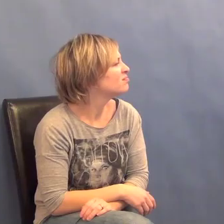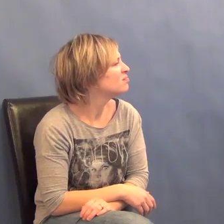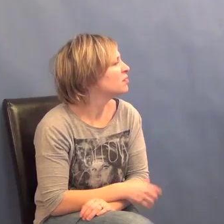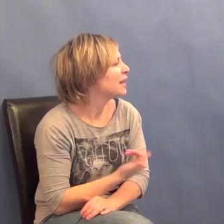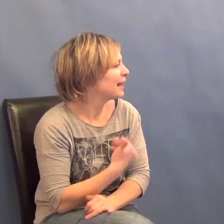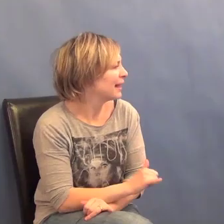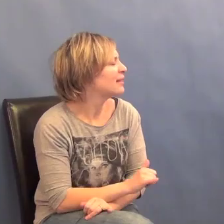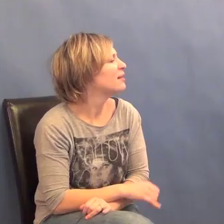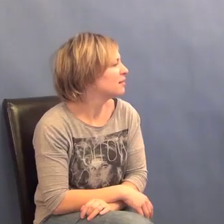Inny.